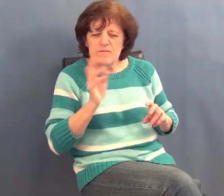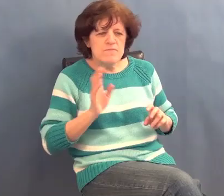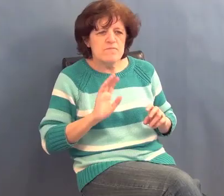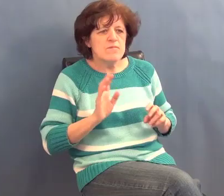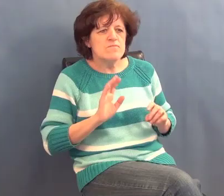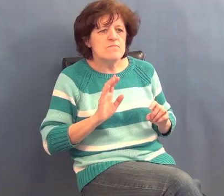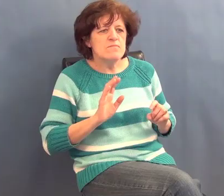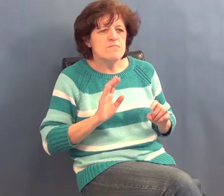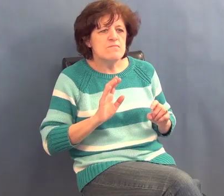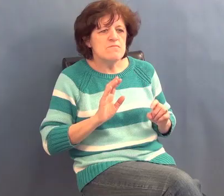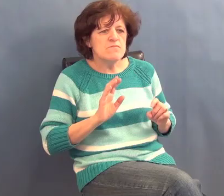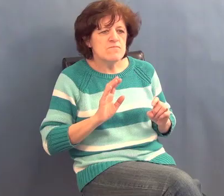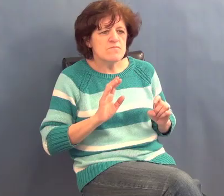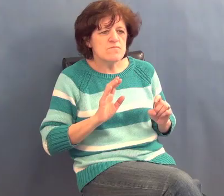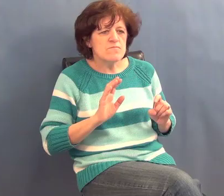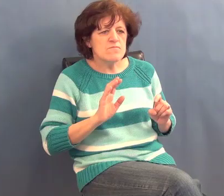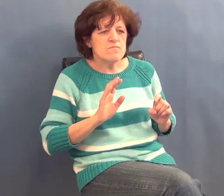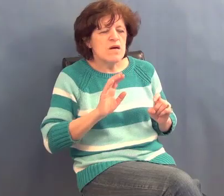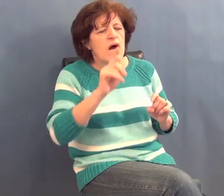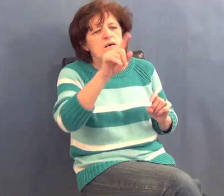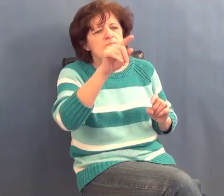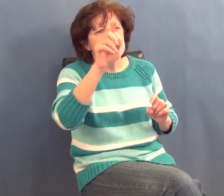Nie hotel.